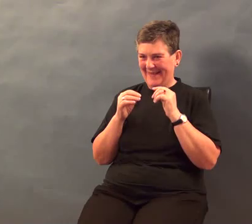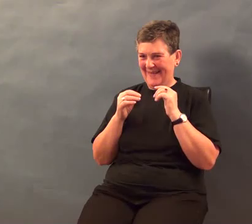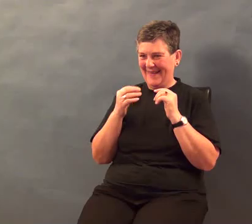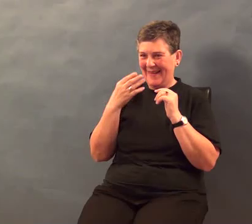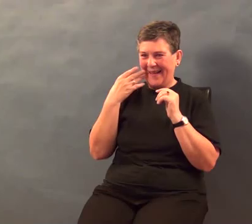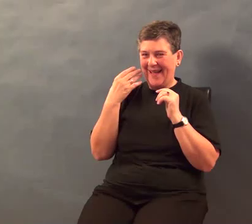Kot...